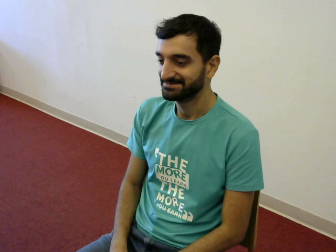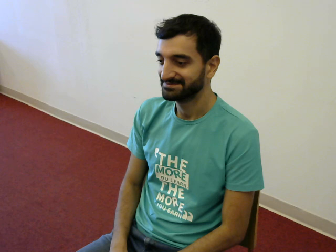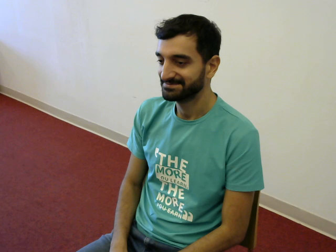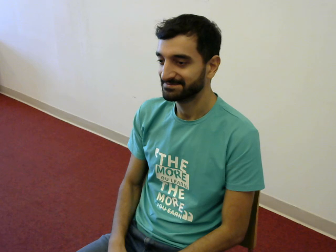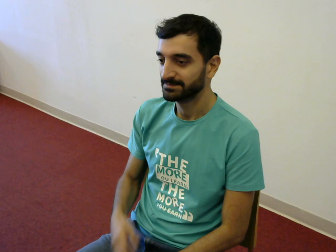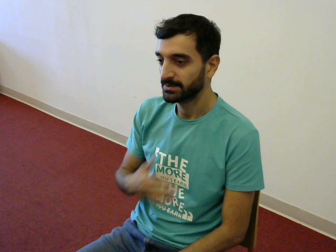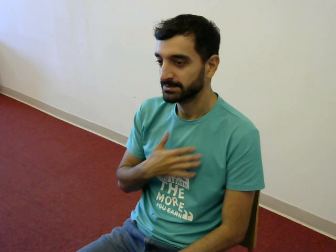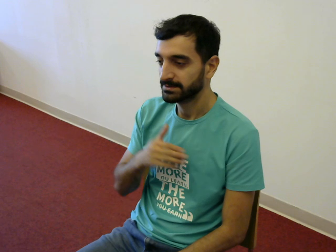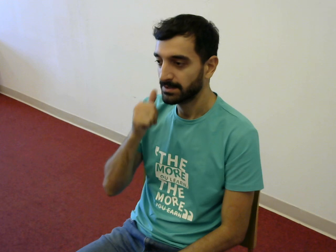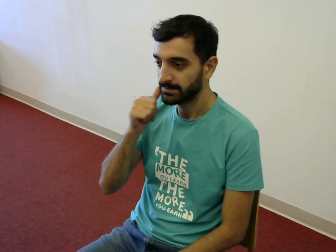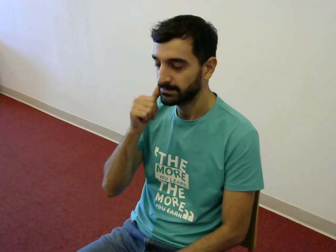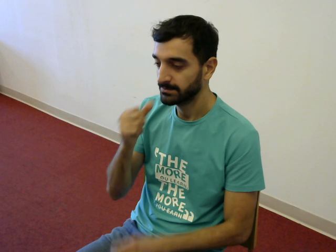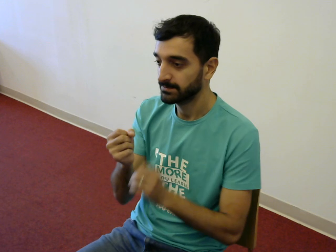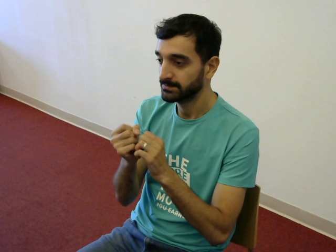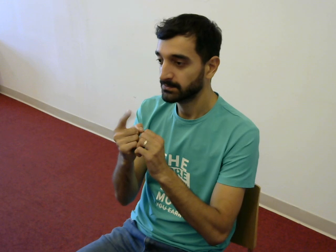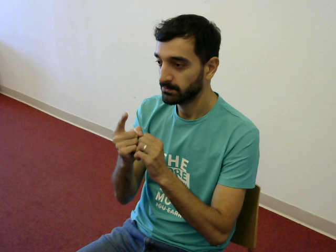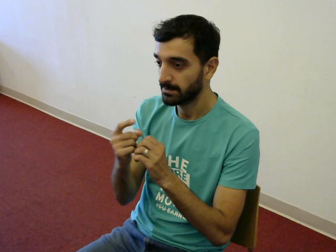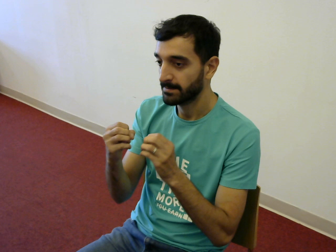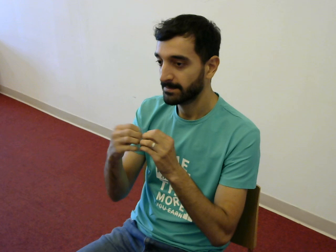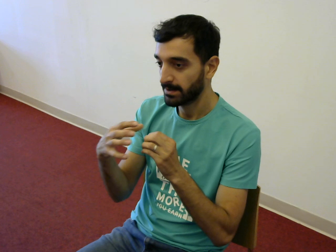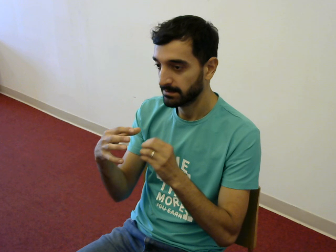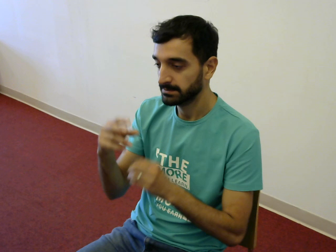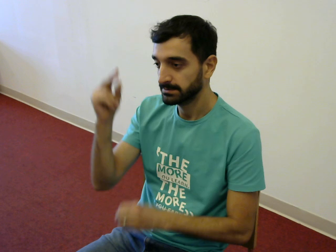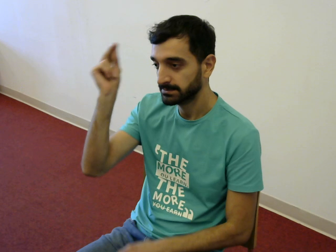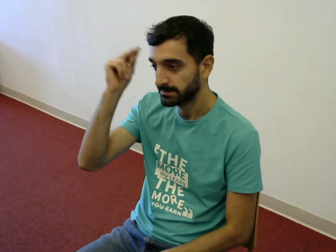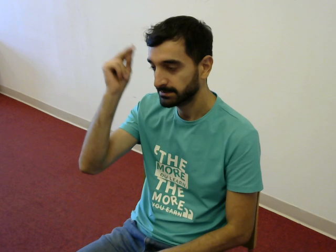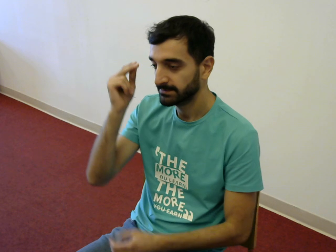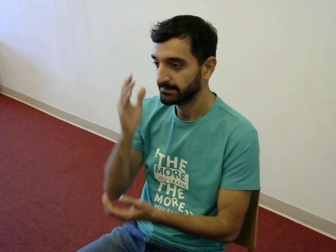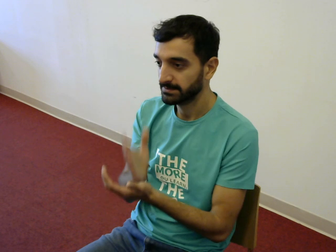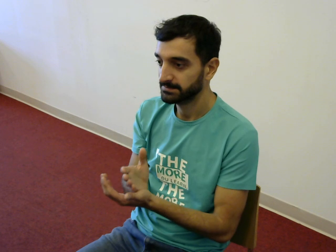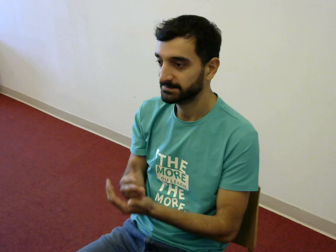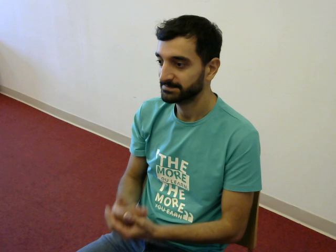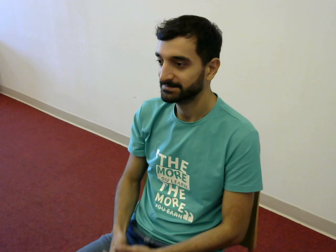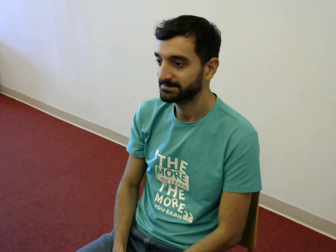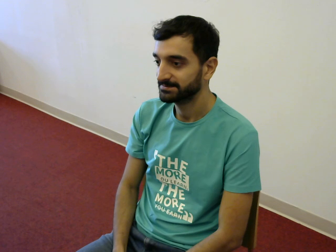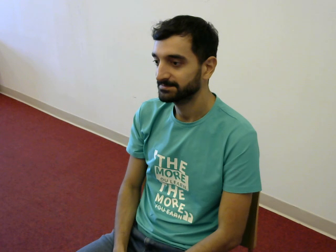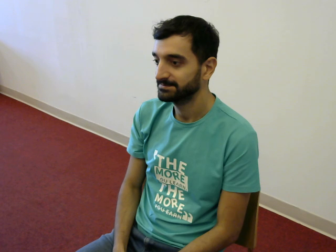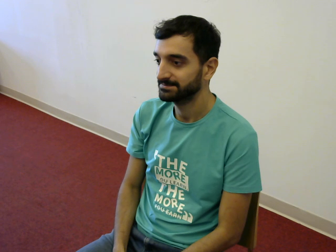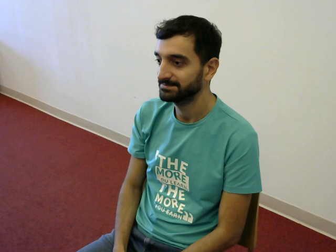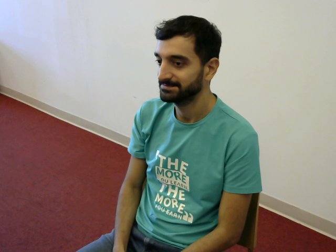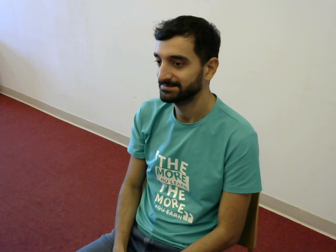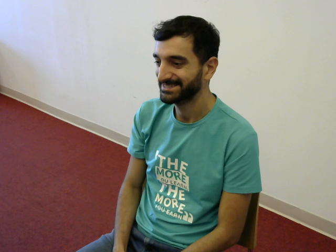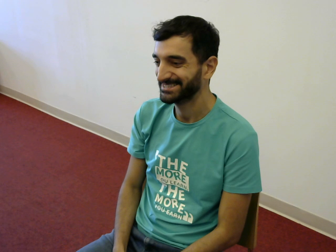Mənim sabah 11:15-də dərsim var